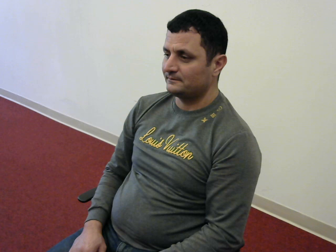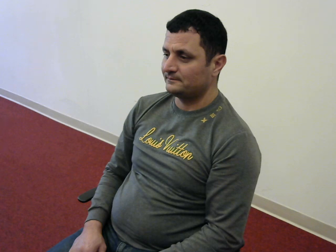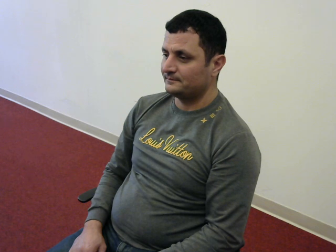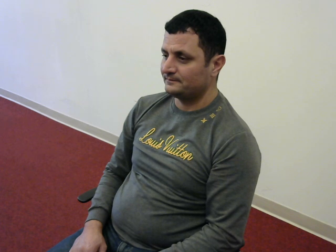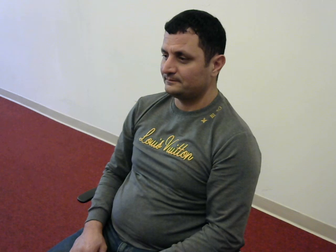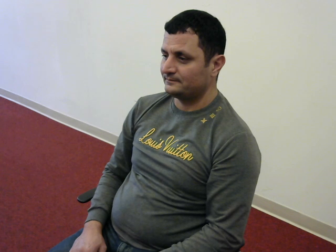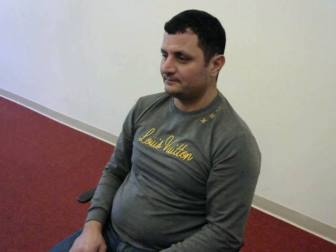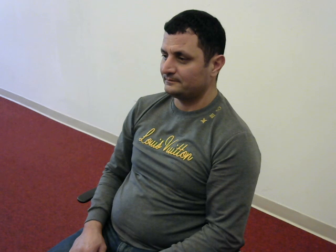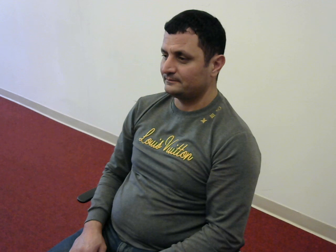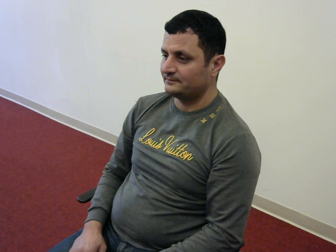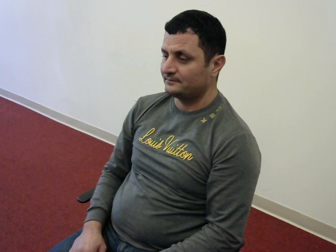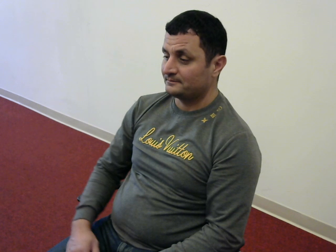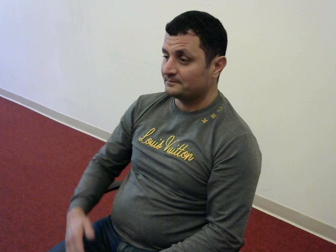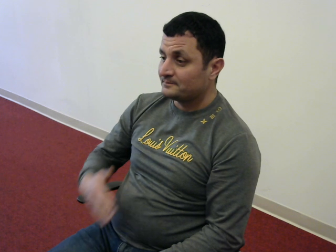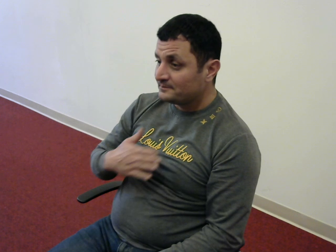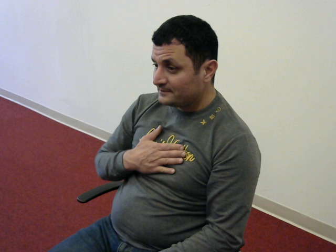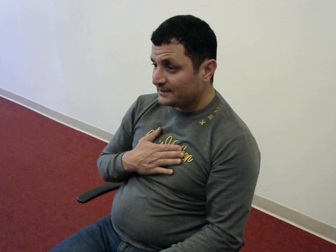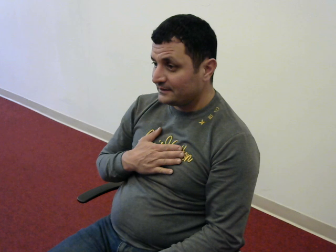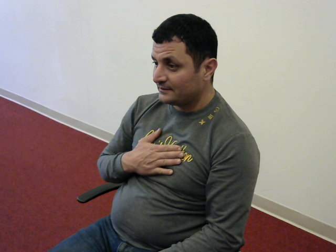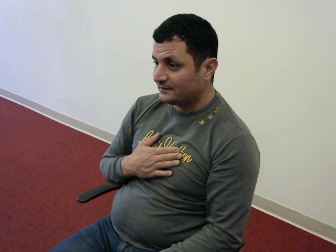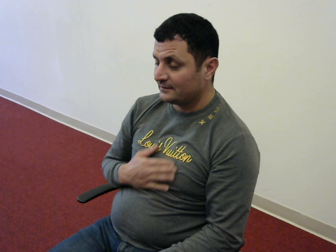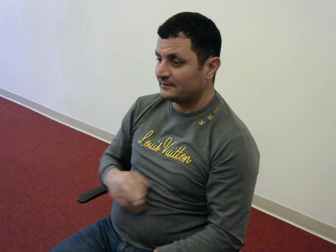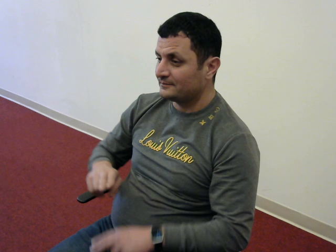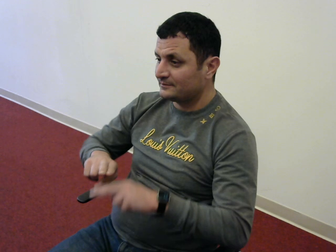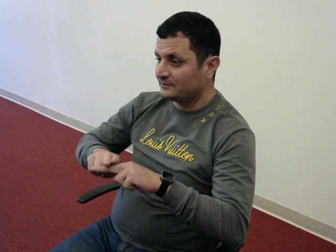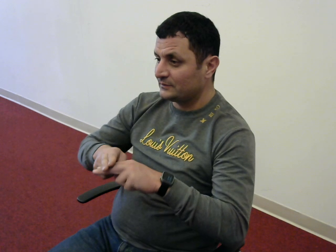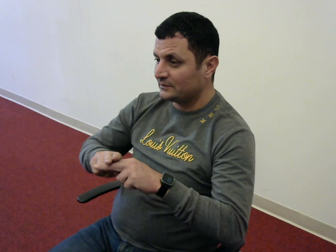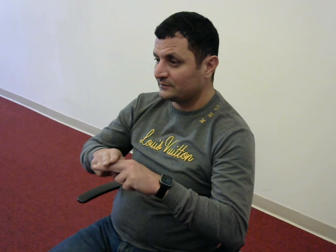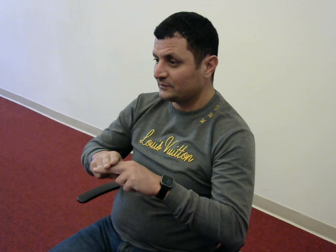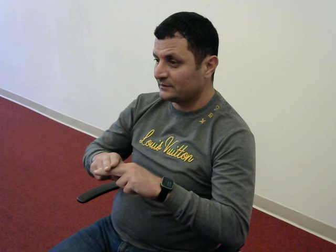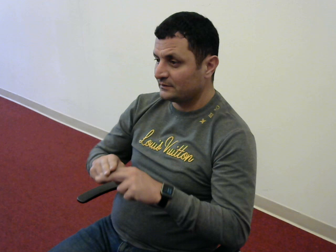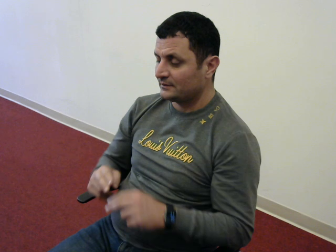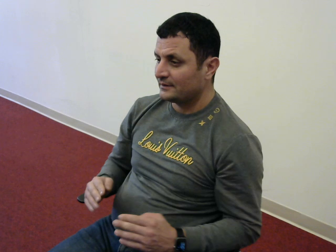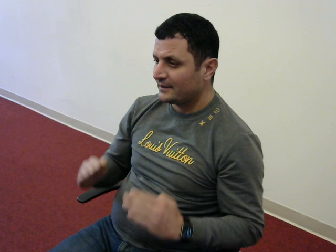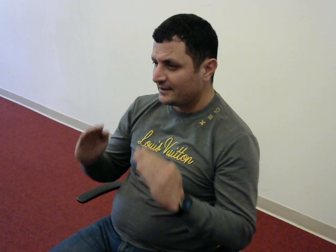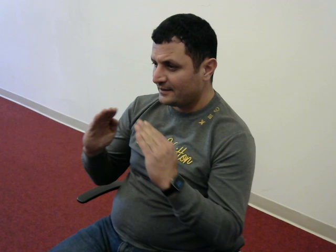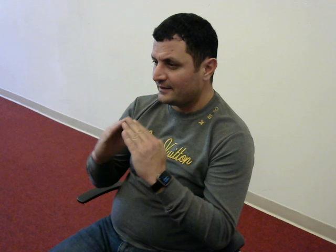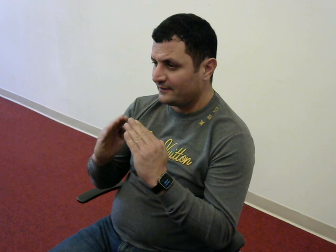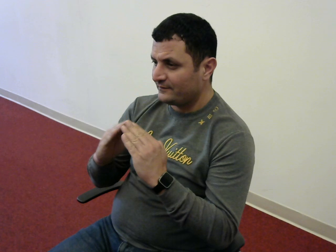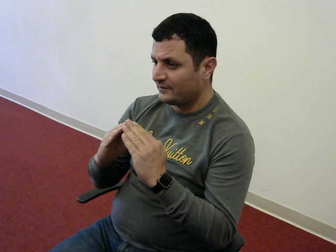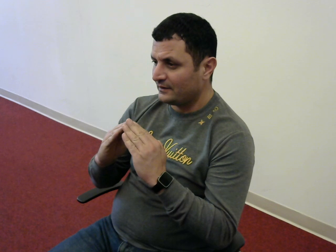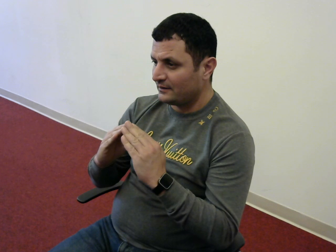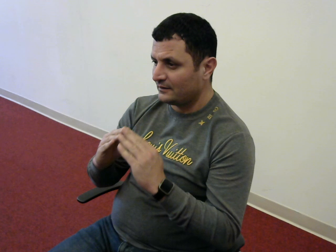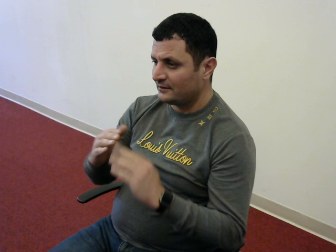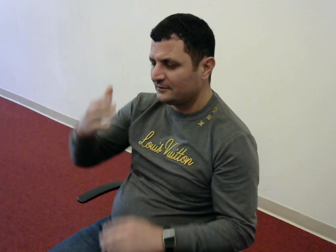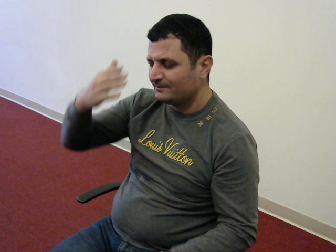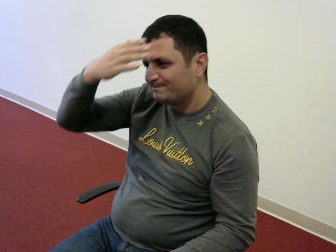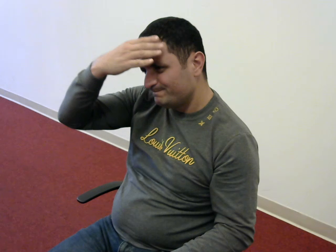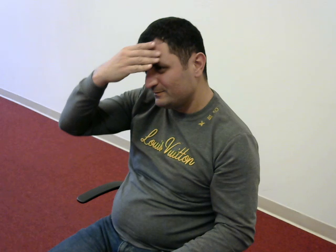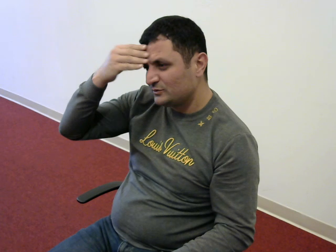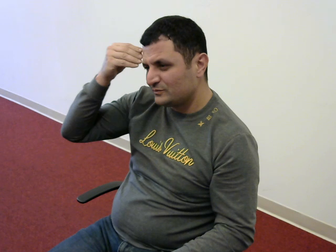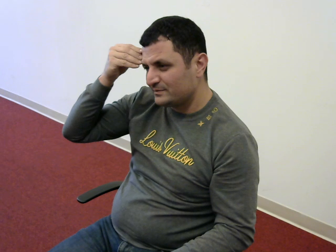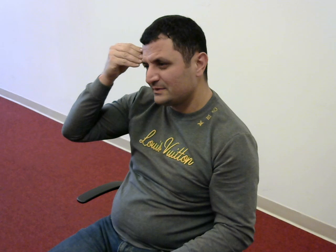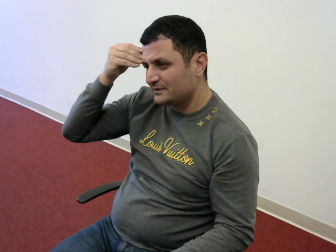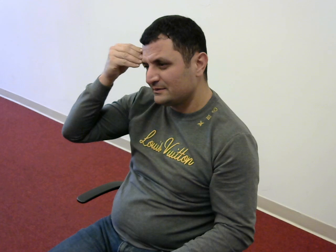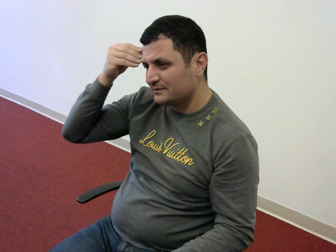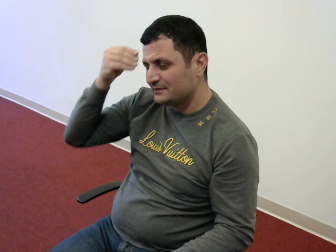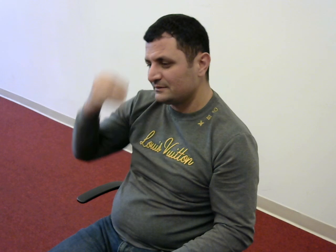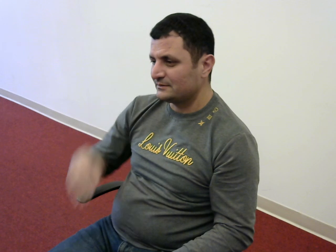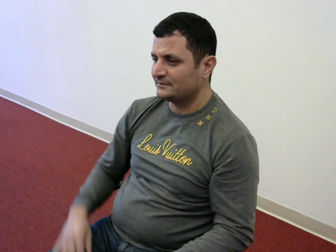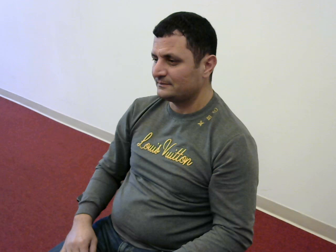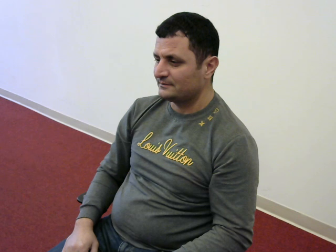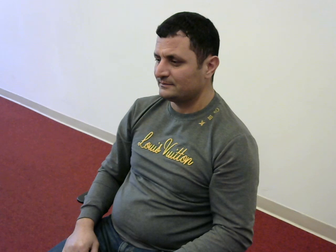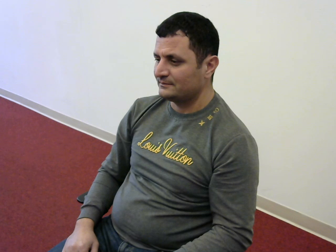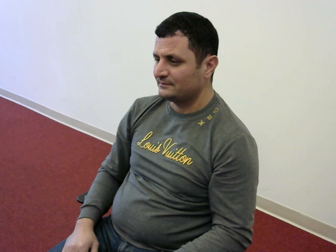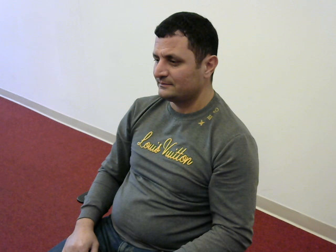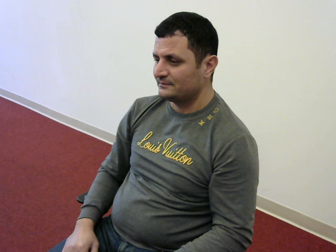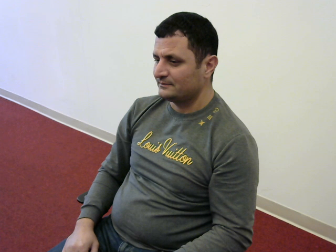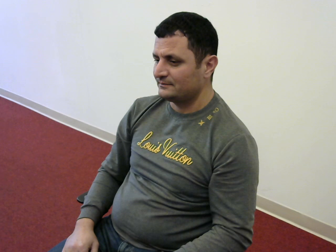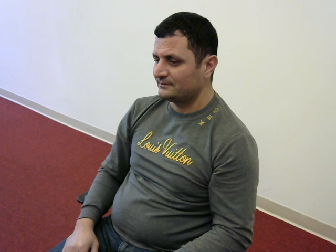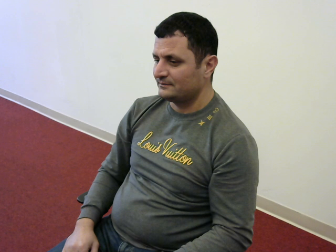Mən şəxsiyyət vəsiqəsini evdə unutmuşam